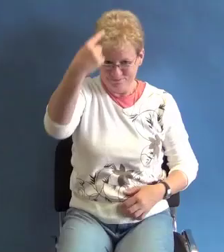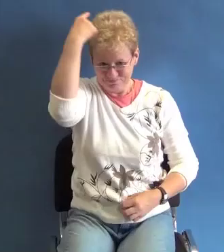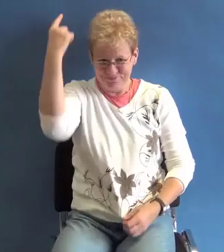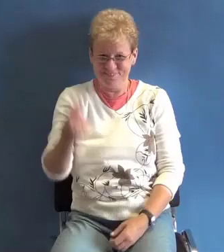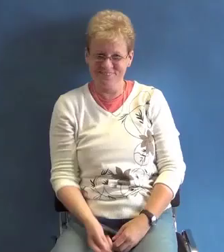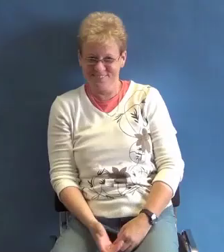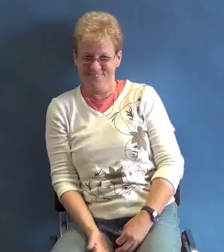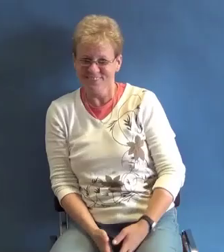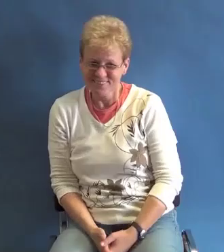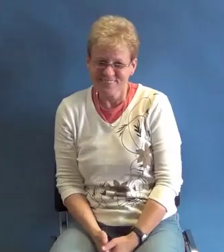A jak jest duże, to łatwo w to trafić.